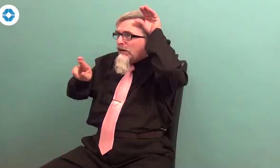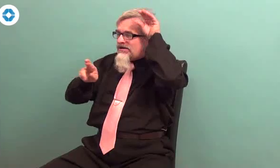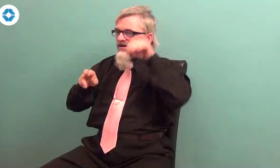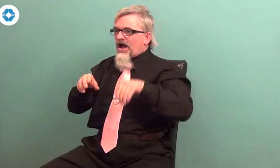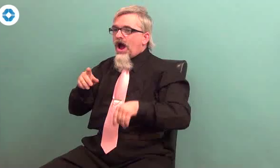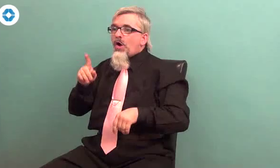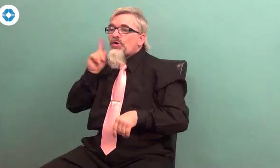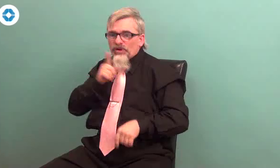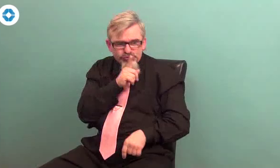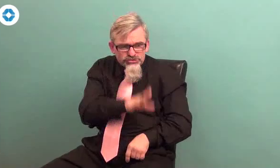Chłopiec ucisza go.